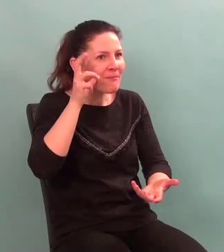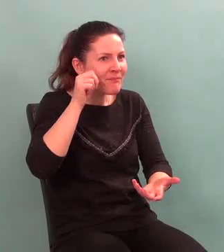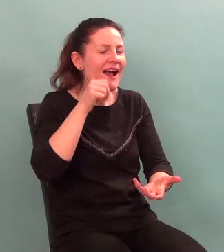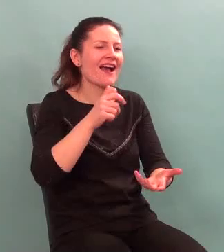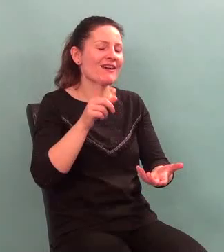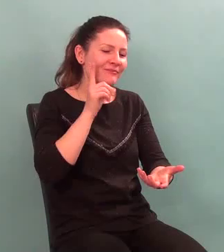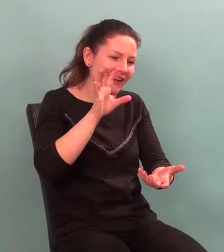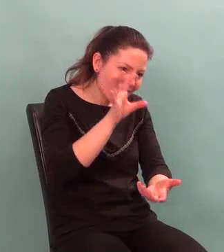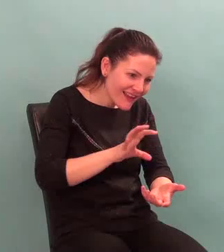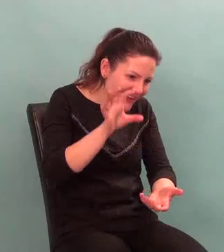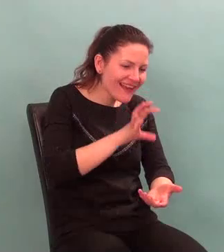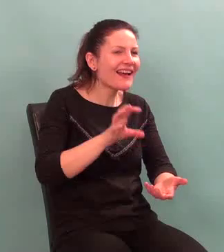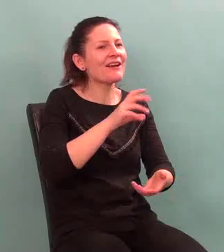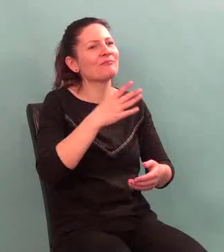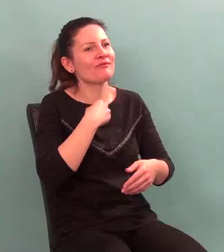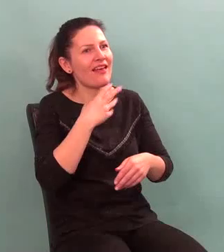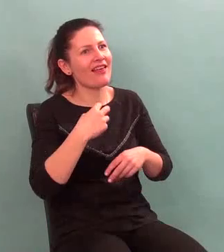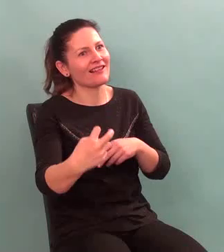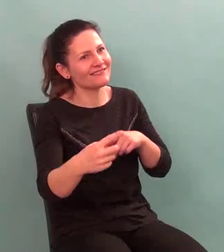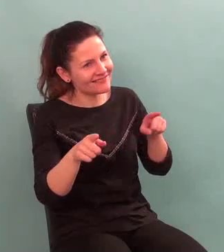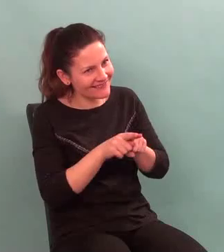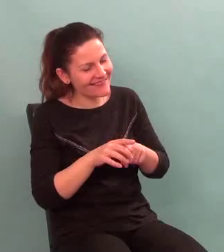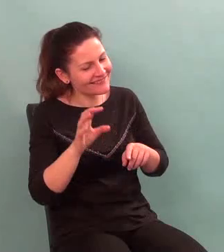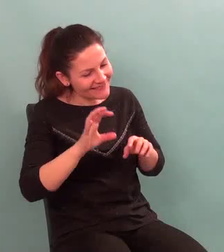Chłopak ogląda, pies obok też ogląda.